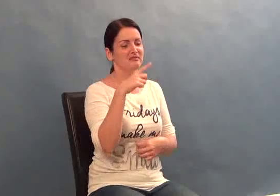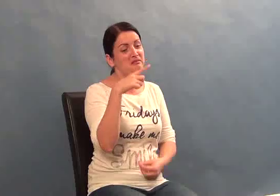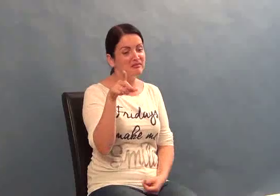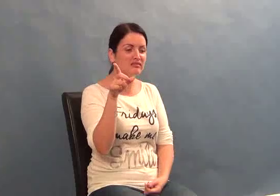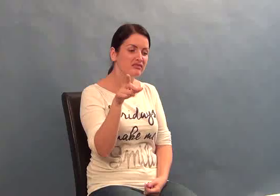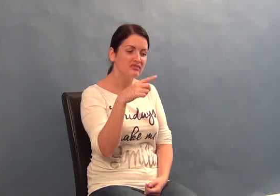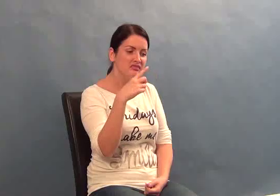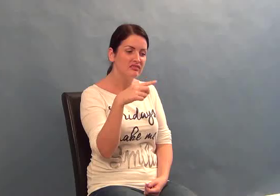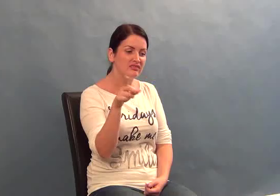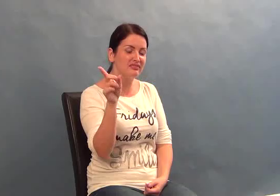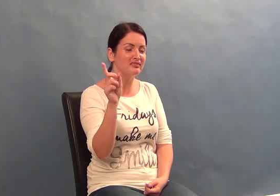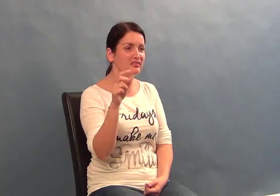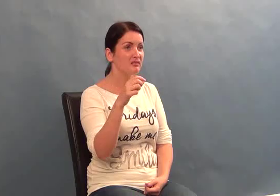Kot patrzył na huśtającą się kurę.